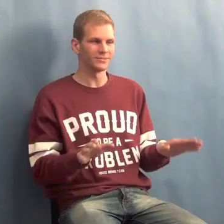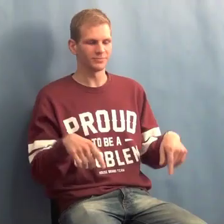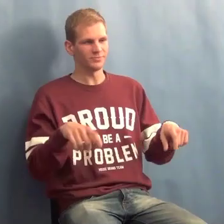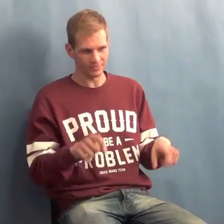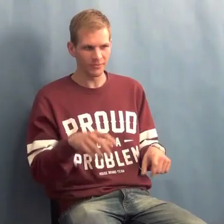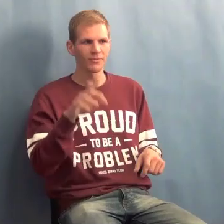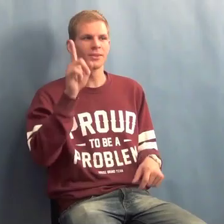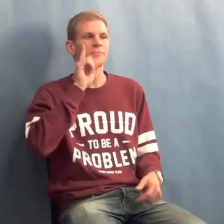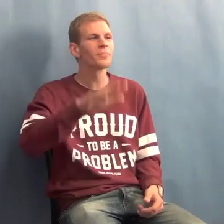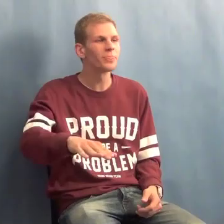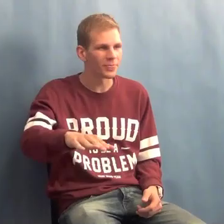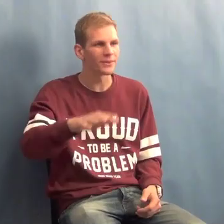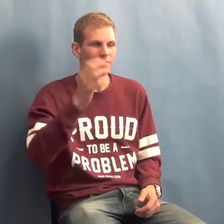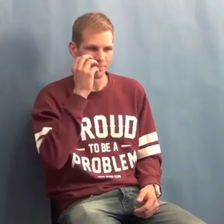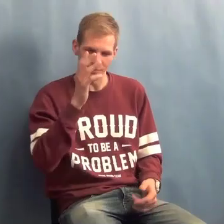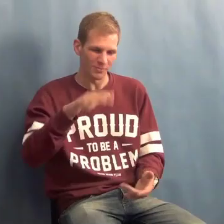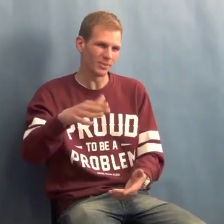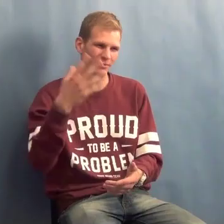Chłopiec, niski, taki smarkacz, miał z dziesięć lat.